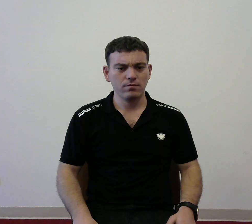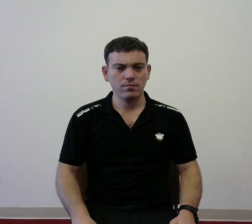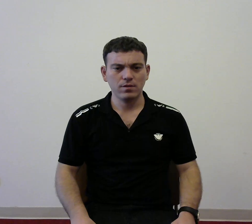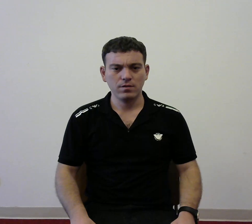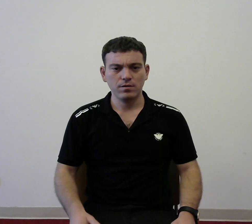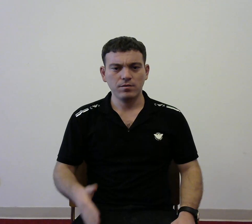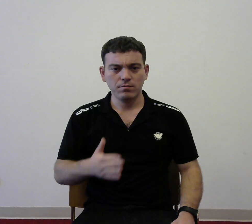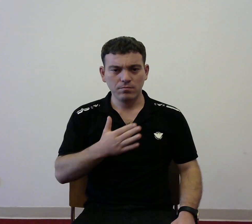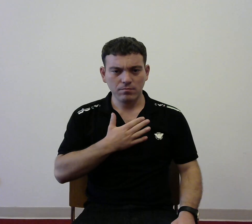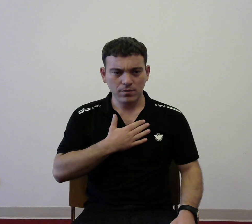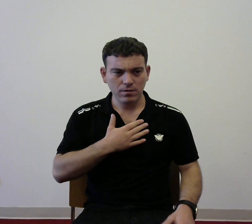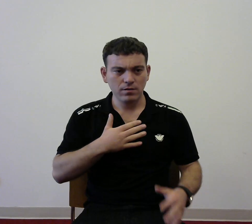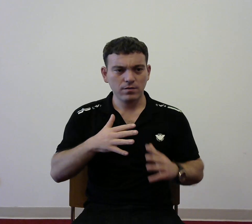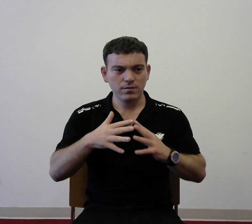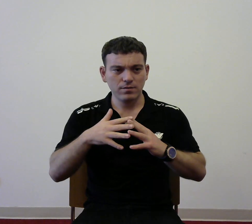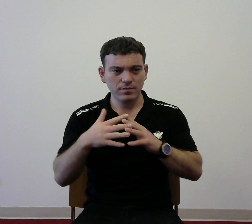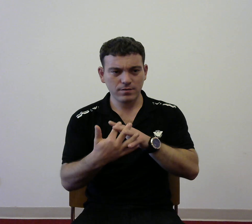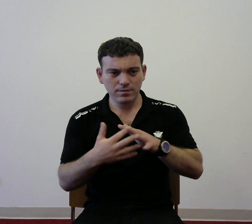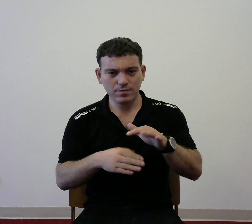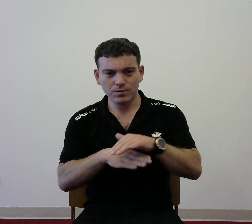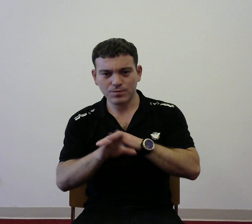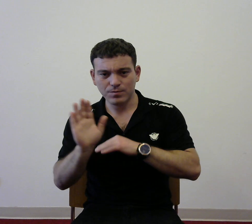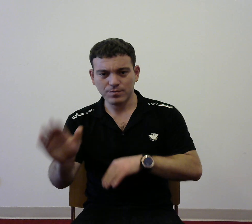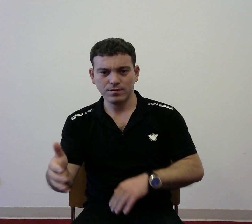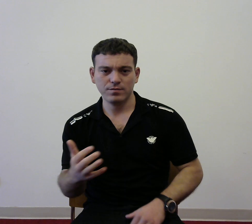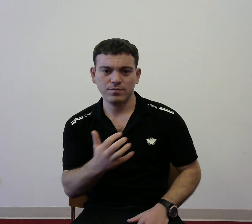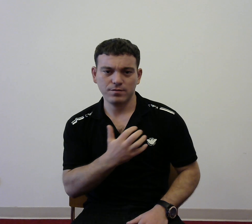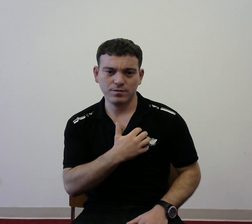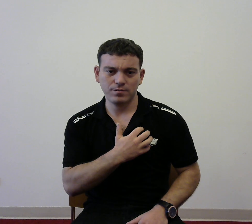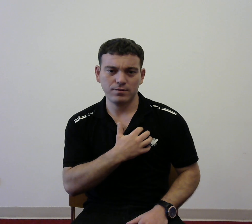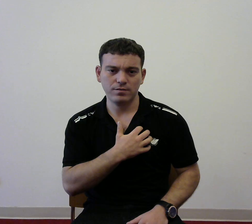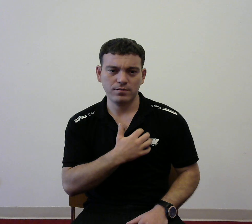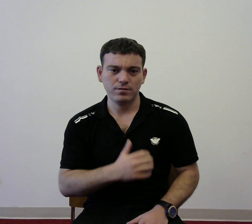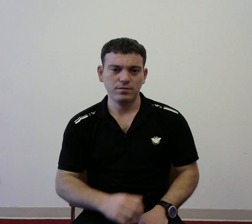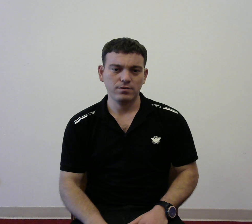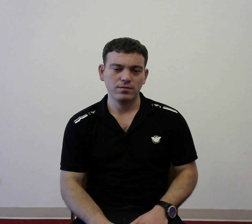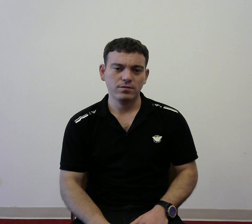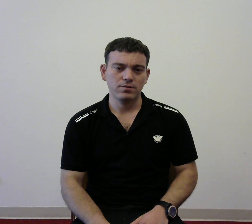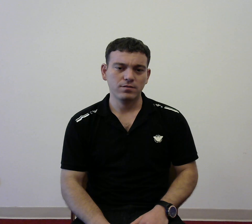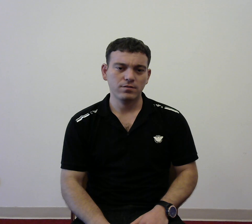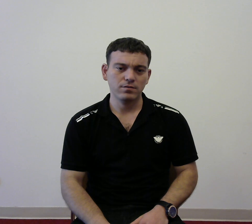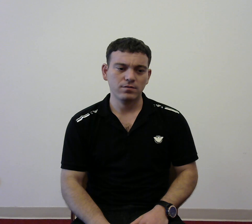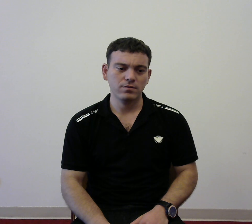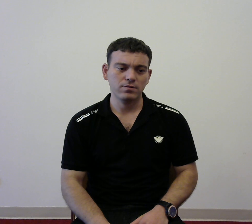Mən kəndə getmək istəyirəm